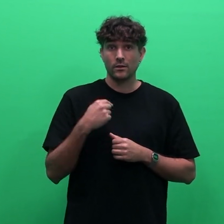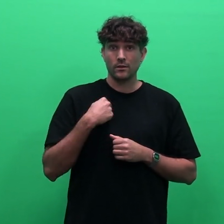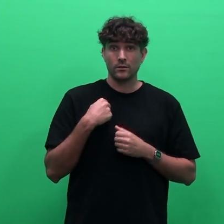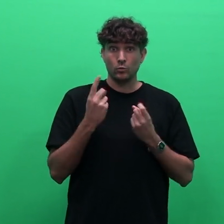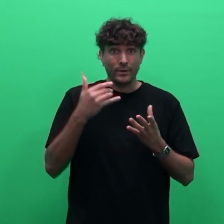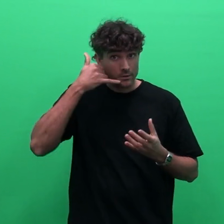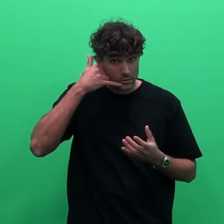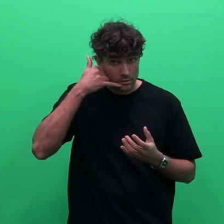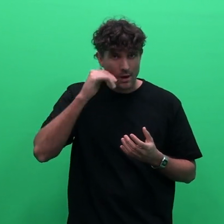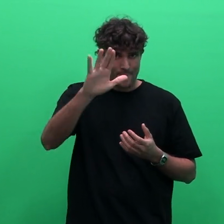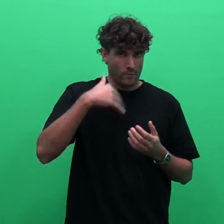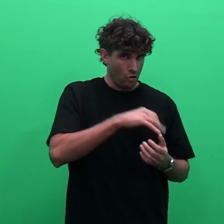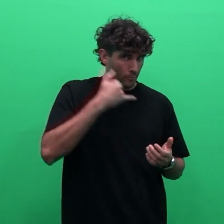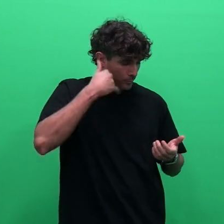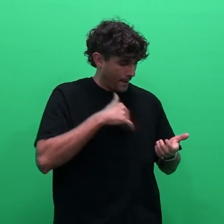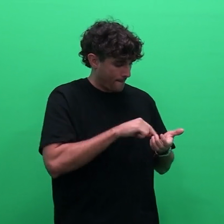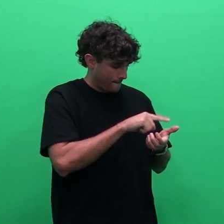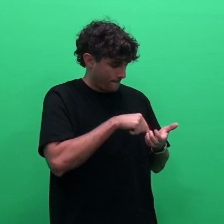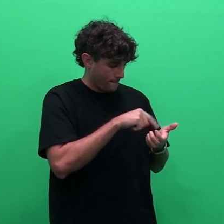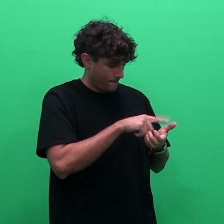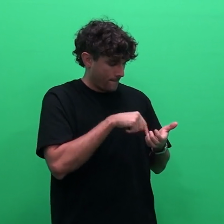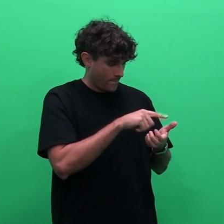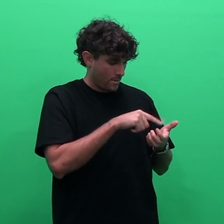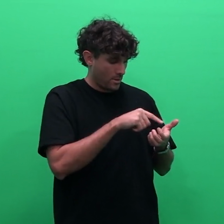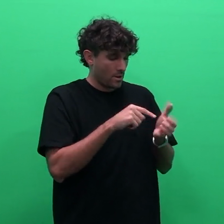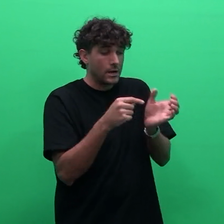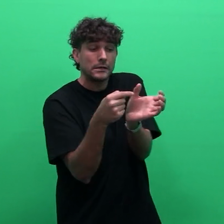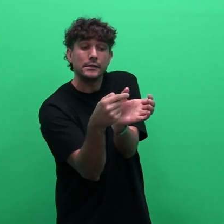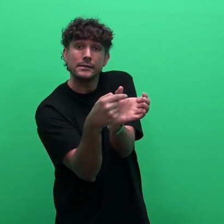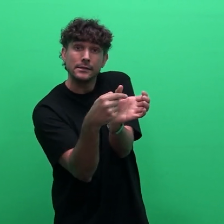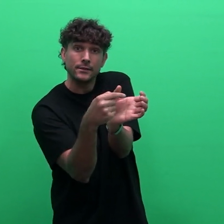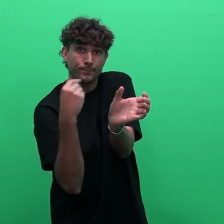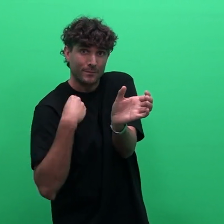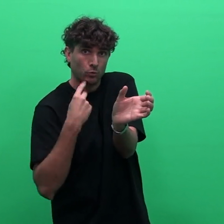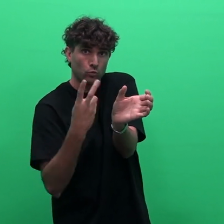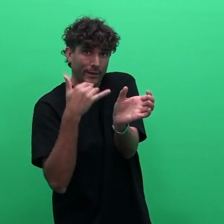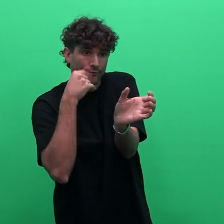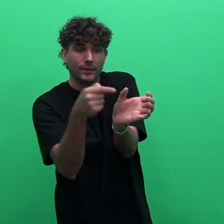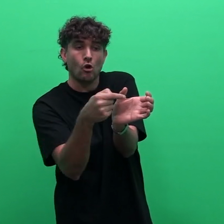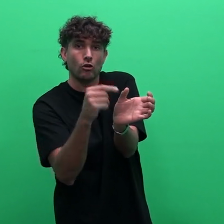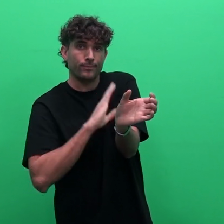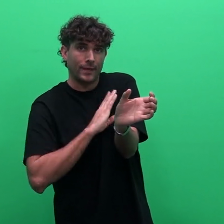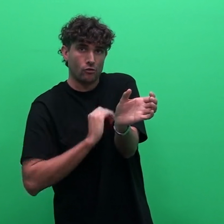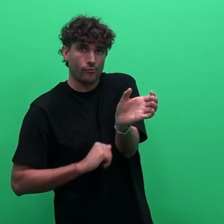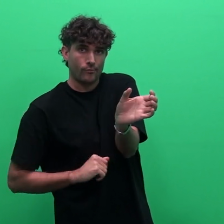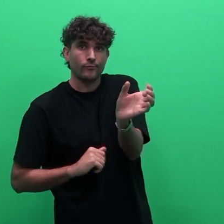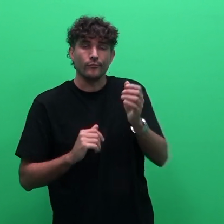El meu número de mòbil? Espera, que agafo el mòbil. Mira, aquest és el meu número de telèfon.